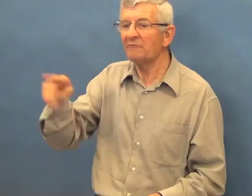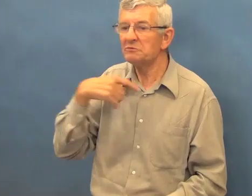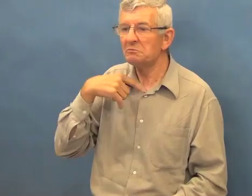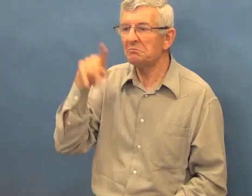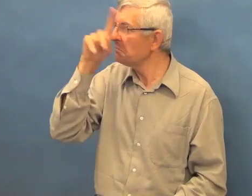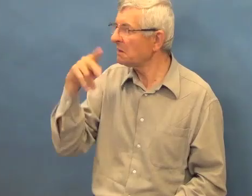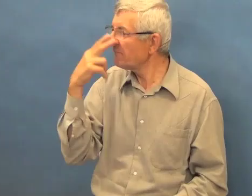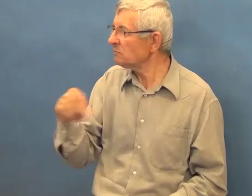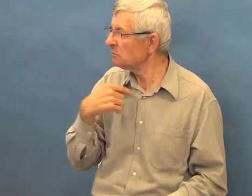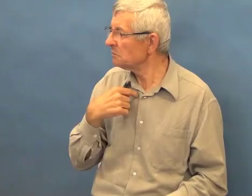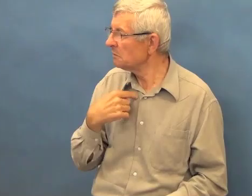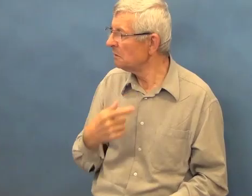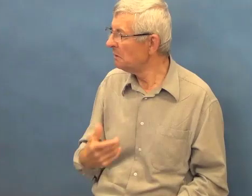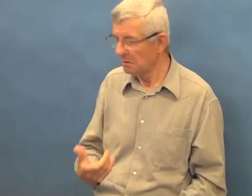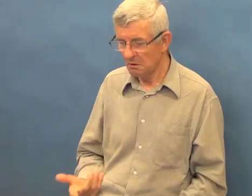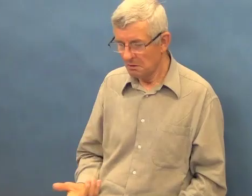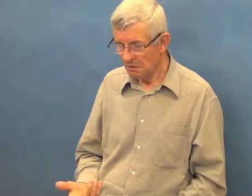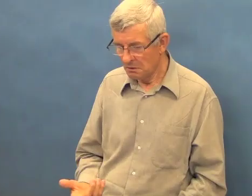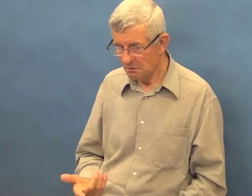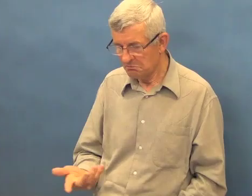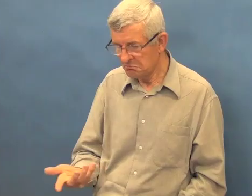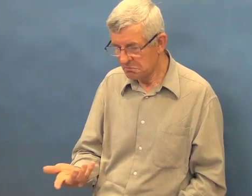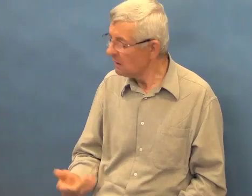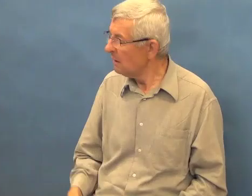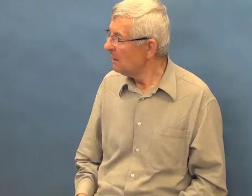Takiego okrągłego znaku nie widziałem.